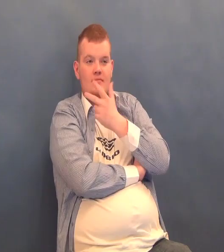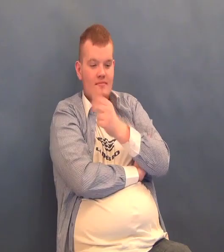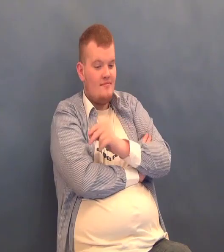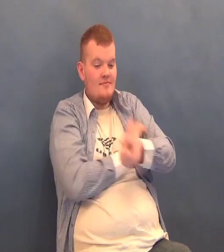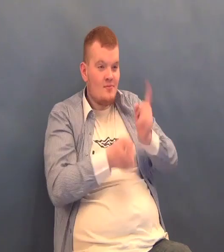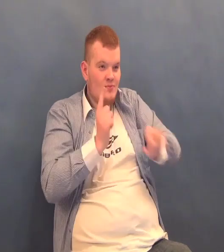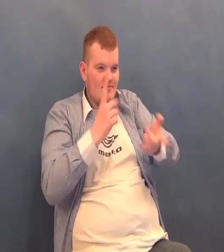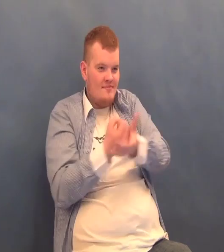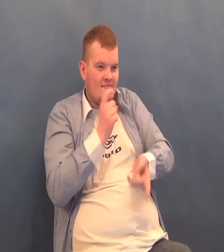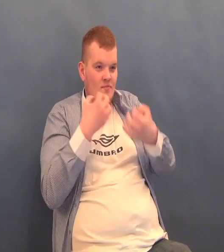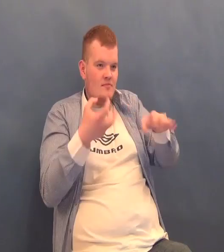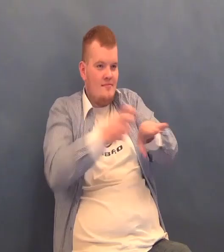Szybko zabrać i wsiąść do samochodu.